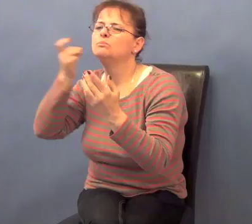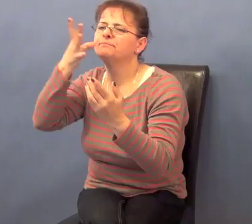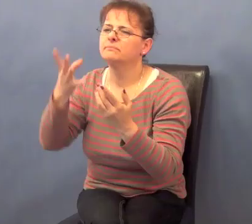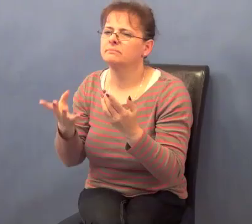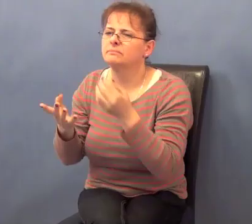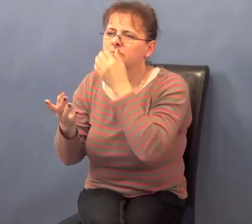Może ten ktoś poskarżył się.